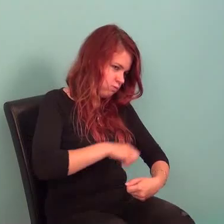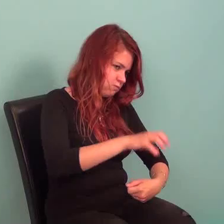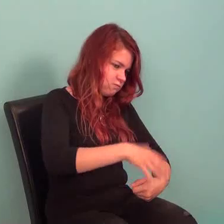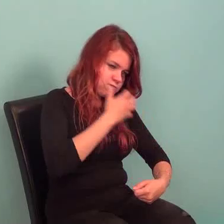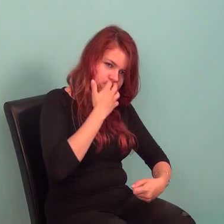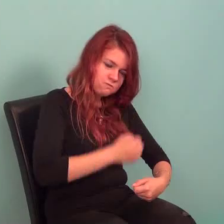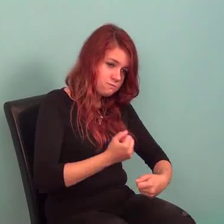Jest strasznie gorąco.